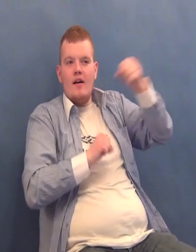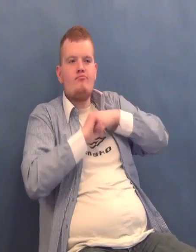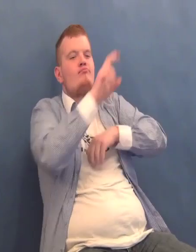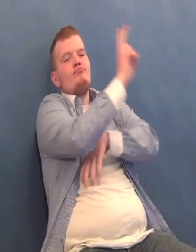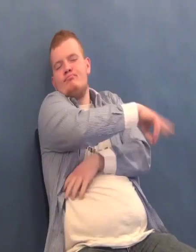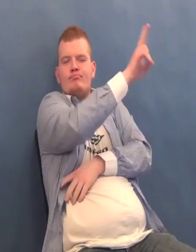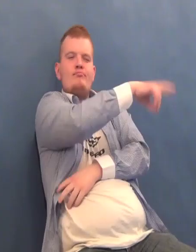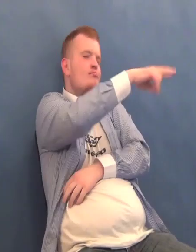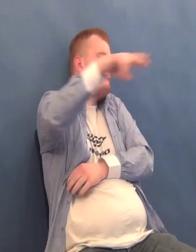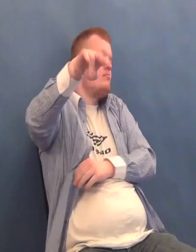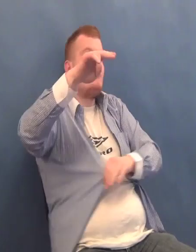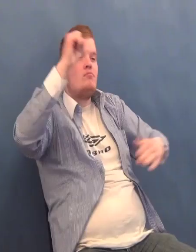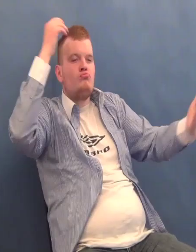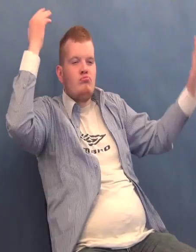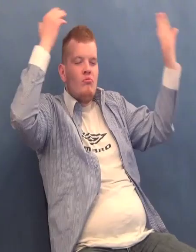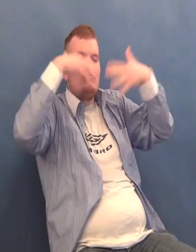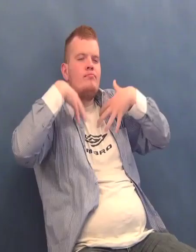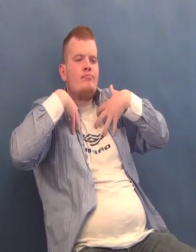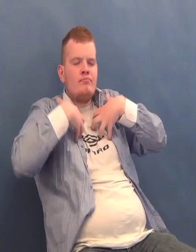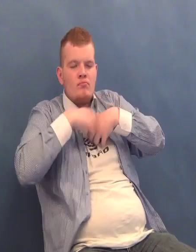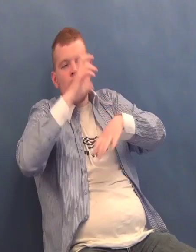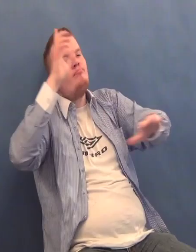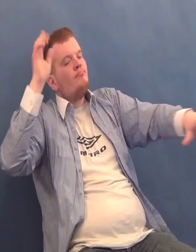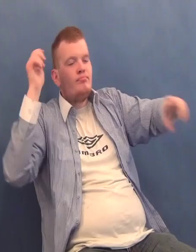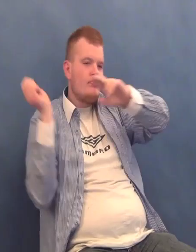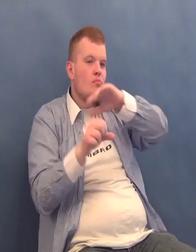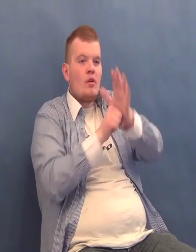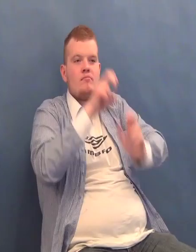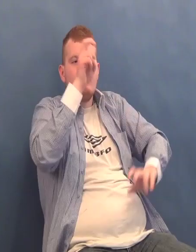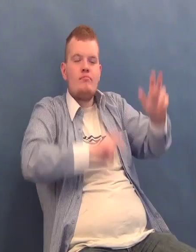Tam zwiedzają i nadchodzi wieczór, a oni są zmęczeni i przyjeżdżają do hotelu.